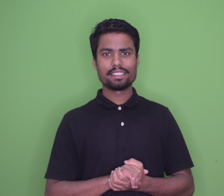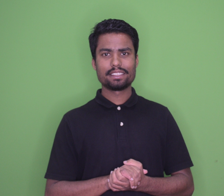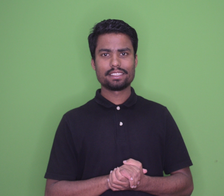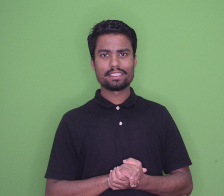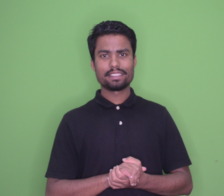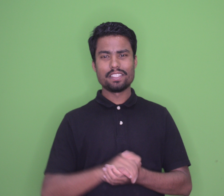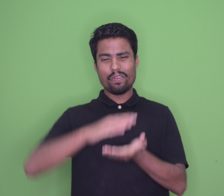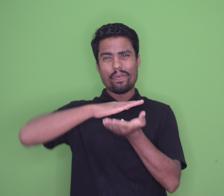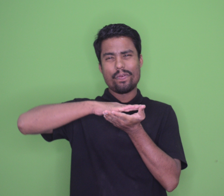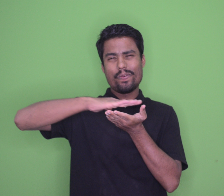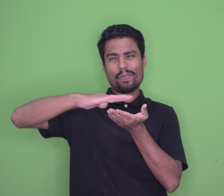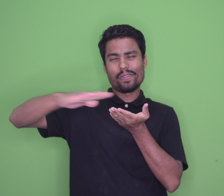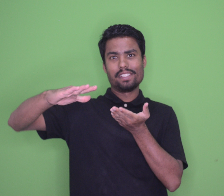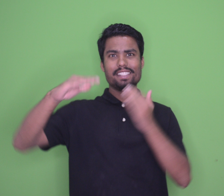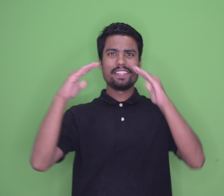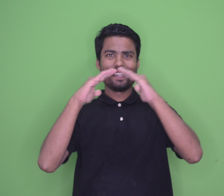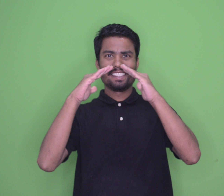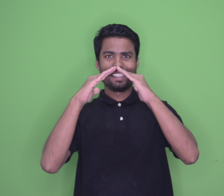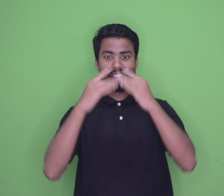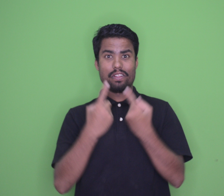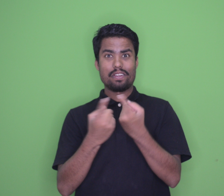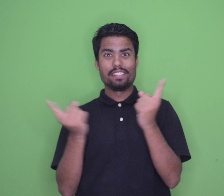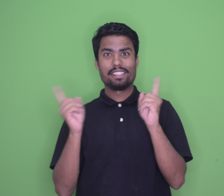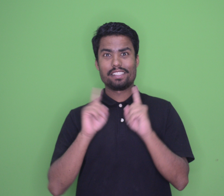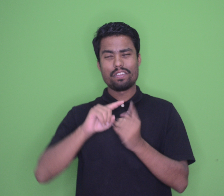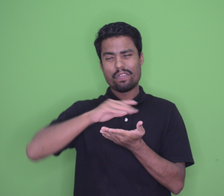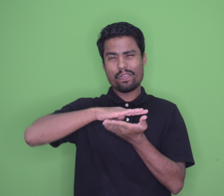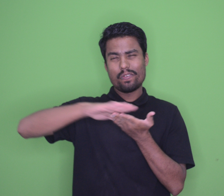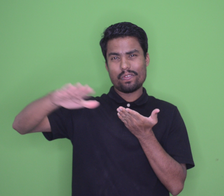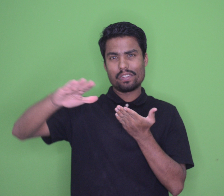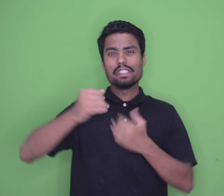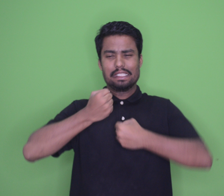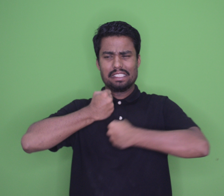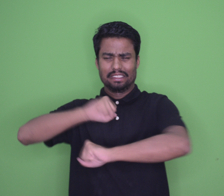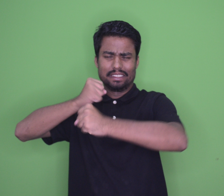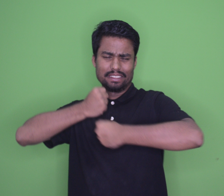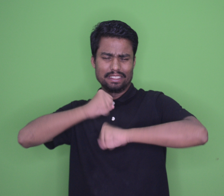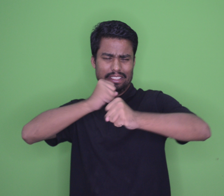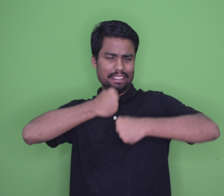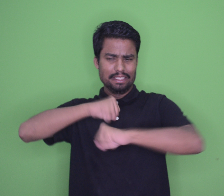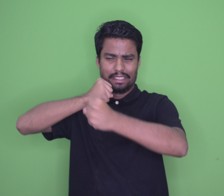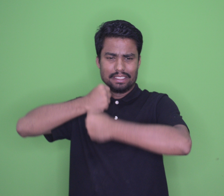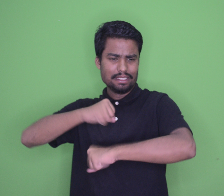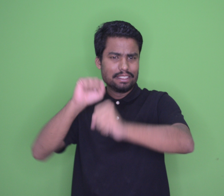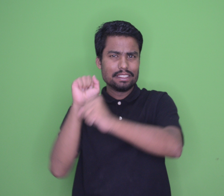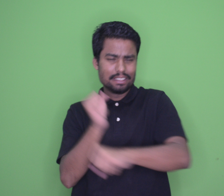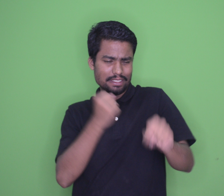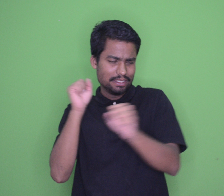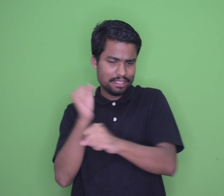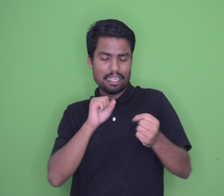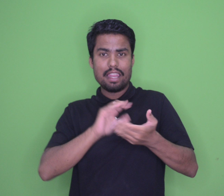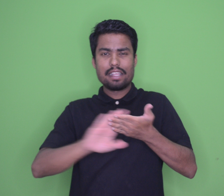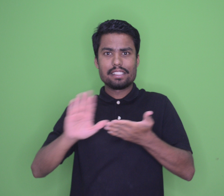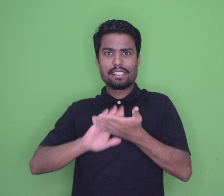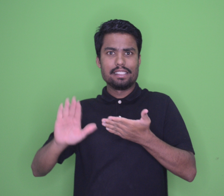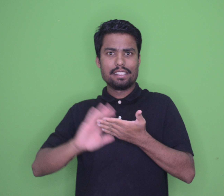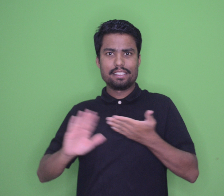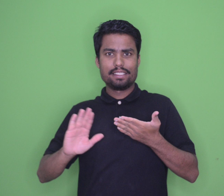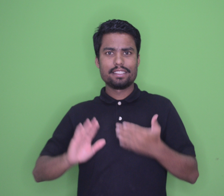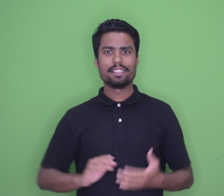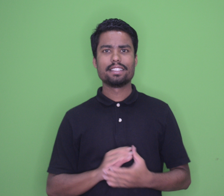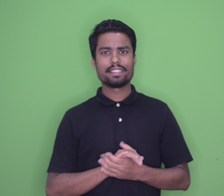clean the floor